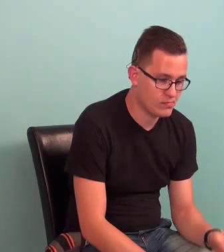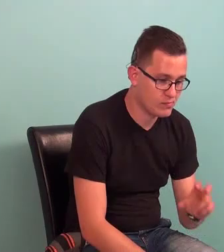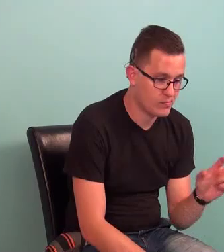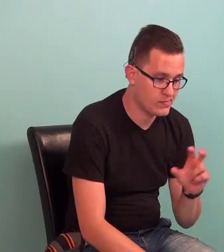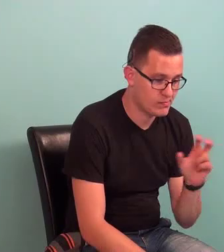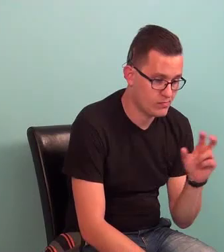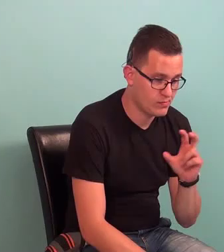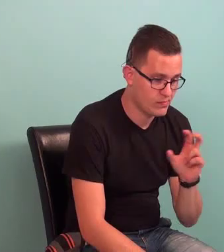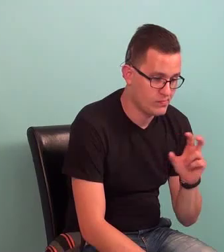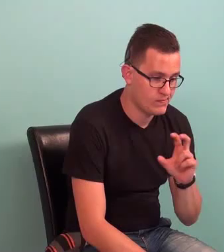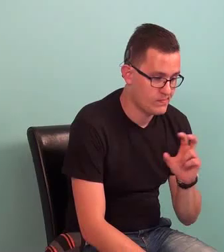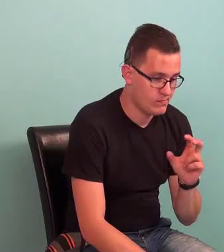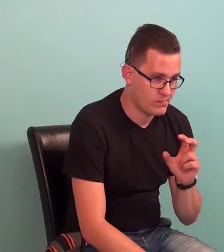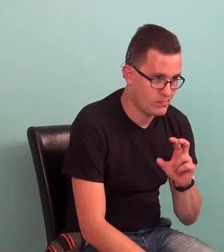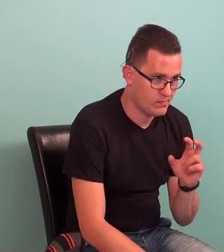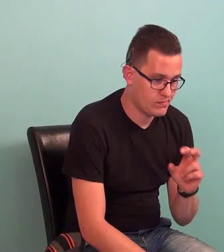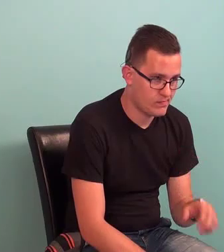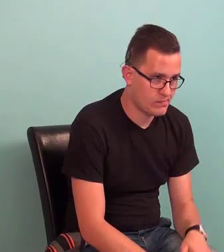Czwartek.